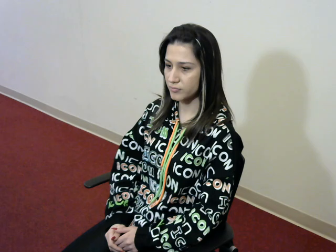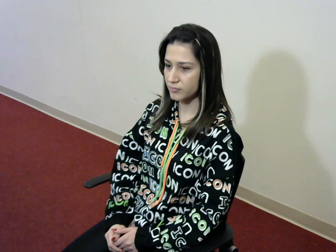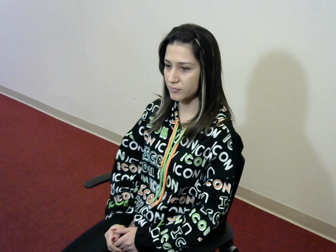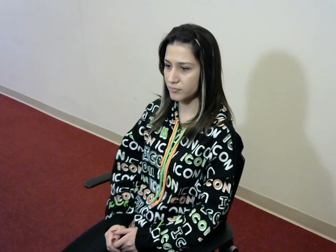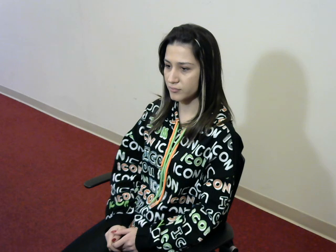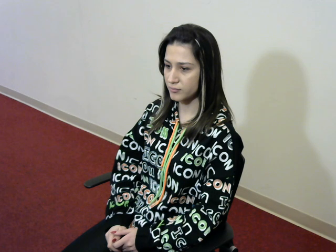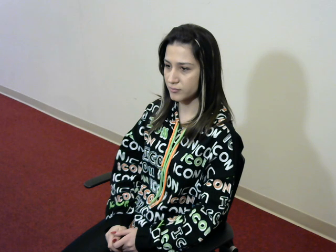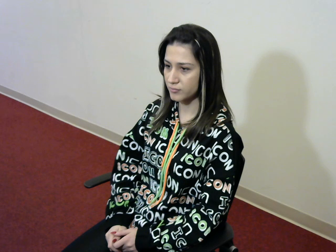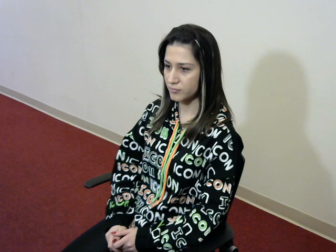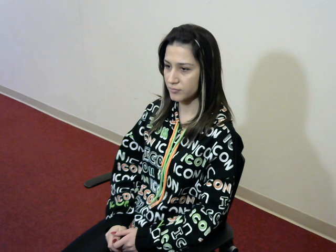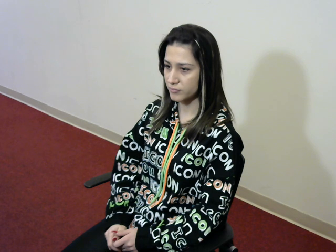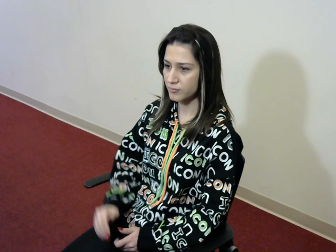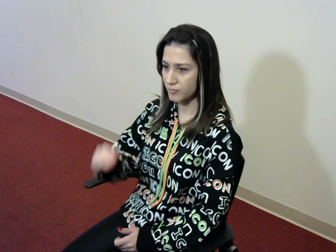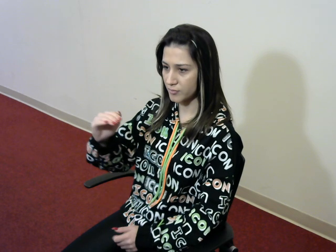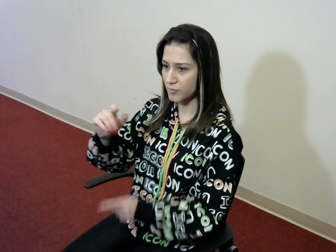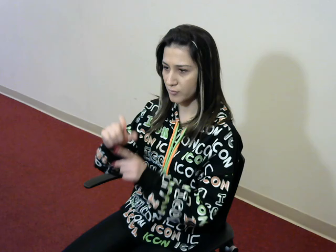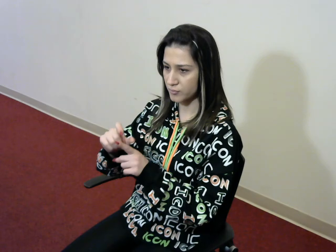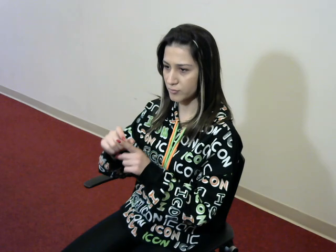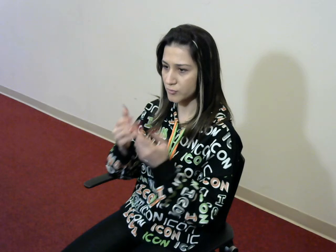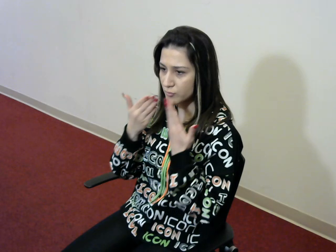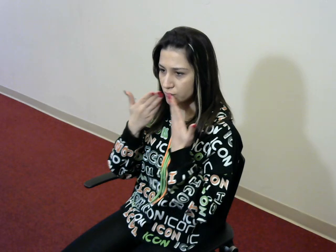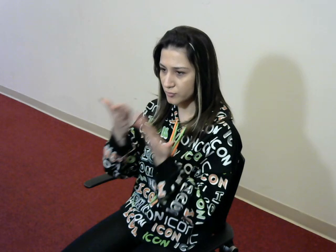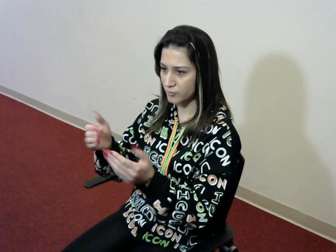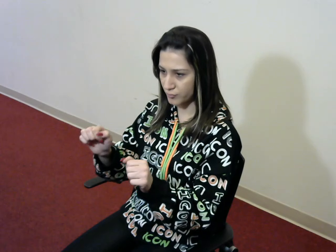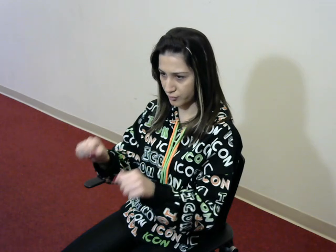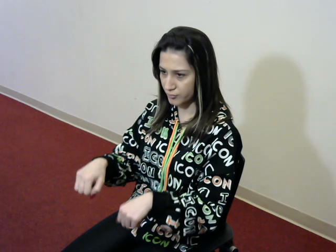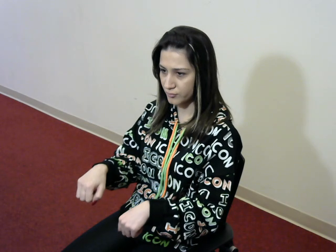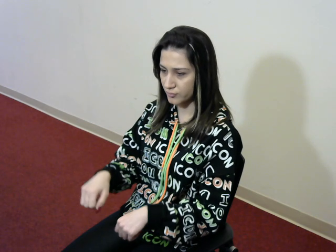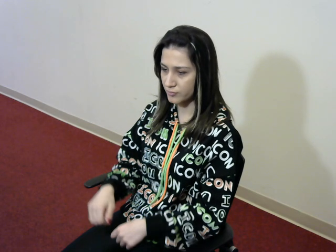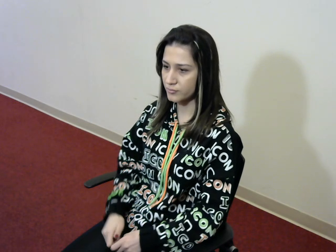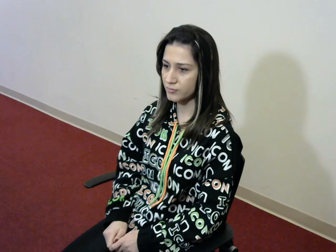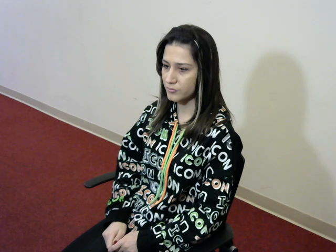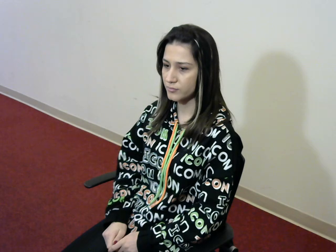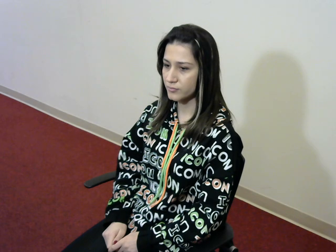Sizdən söz soruşmaq olar?